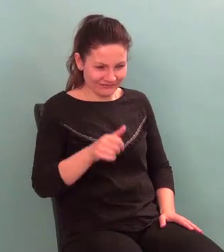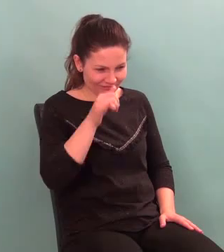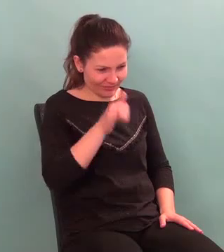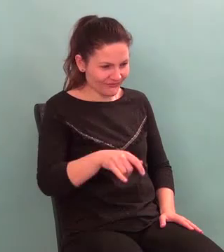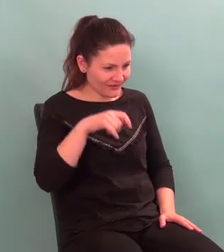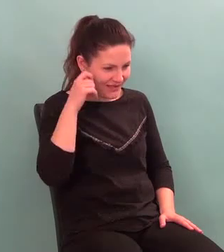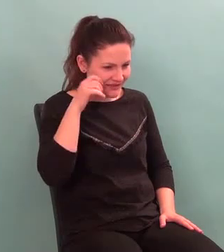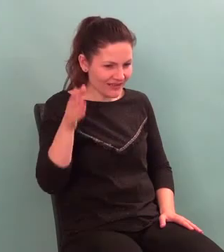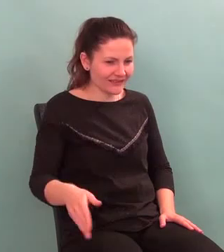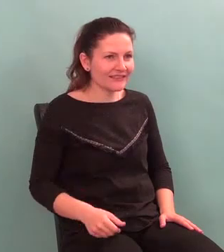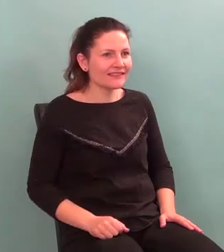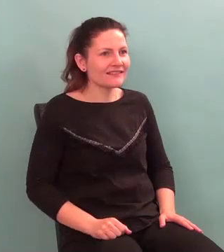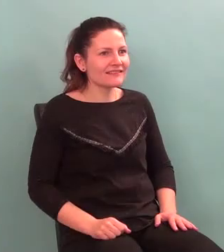Nie mogę, wpadam do dziadka.